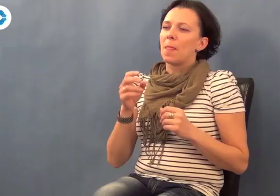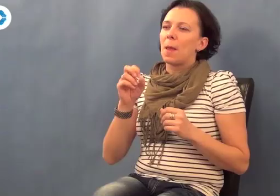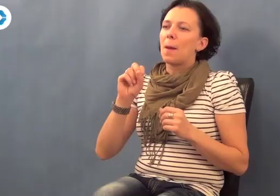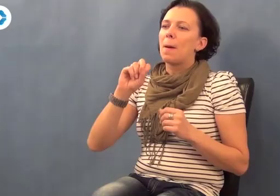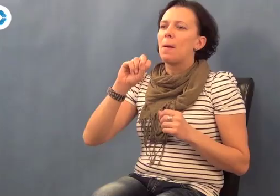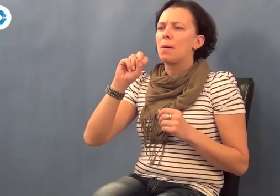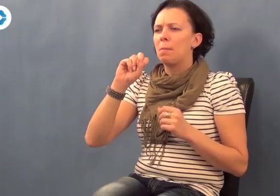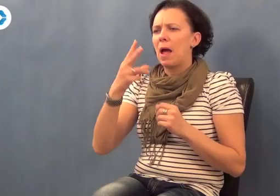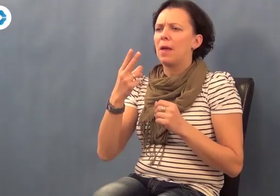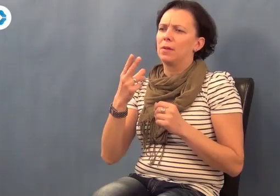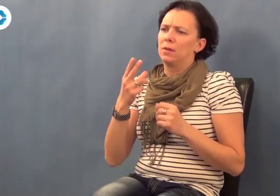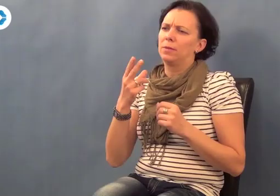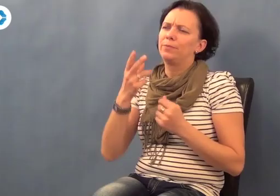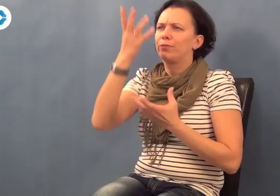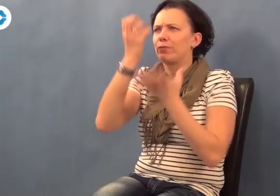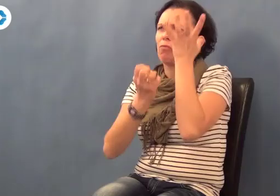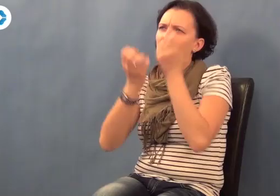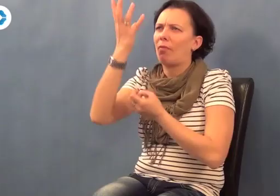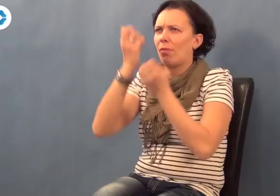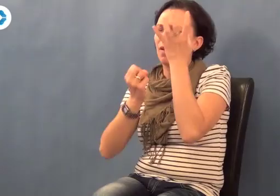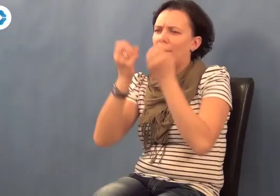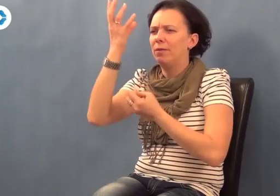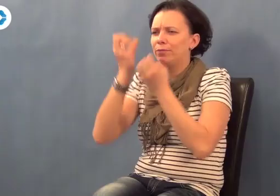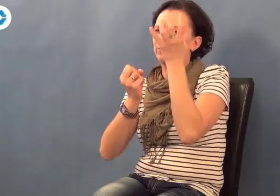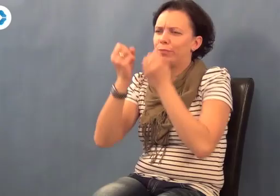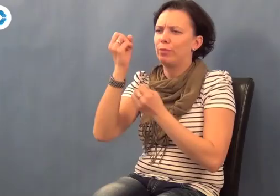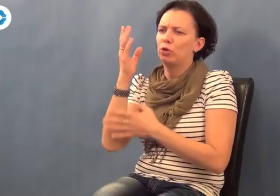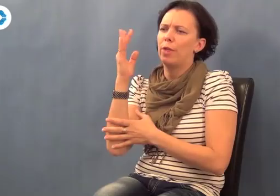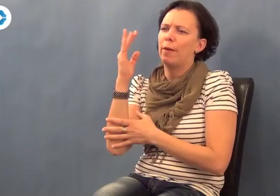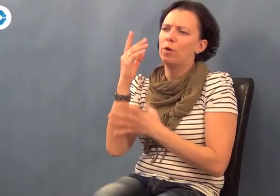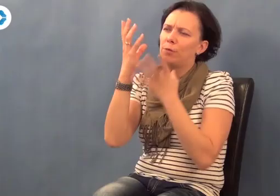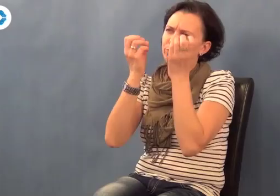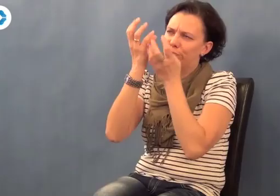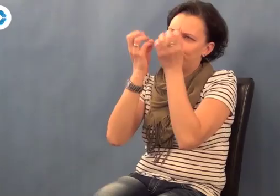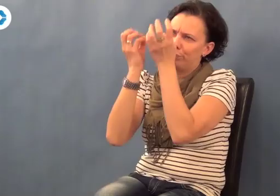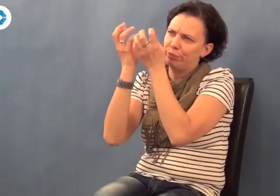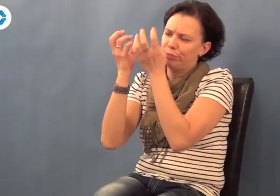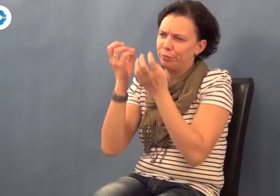Pan zrywa owoce z drzewa.